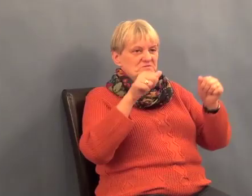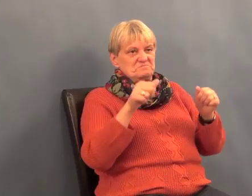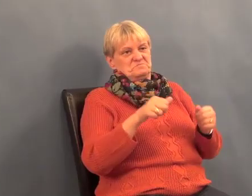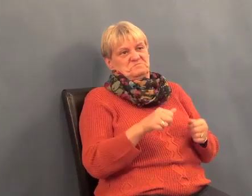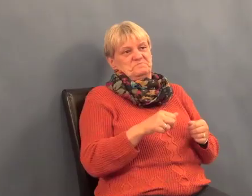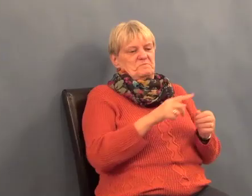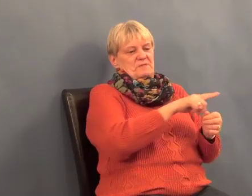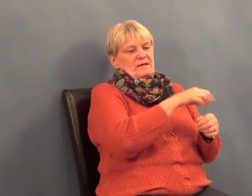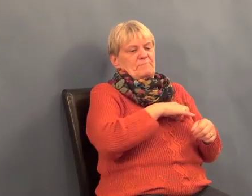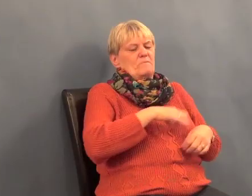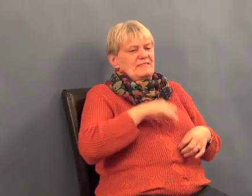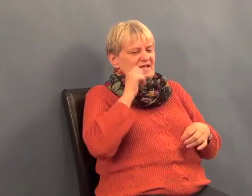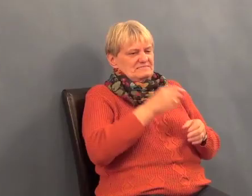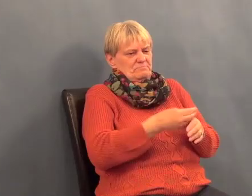Kobieta chce mu zapłacić.